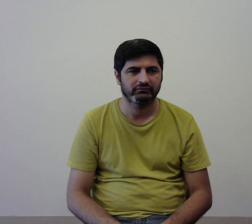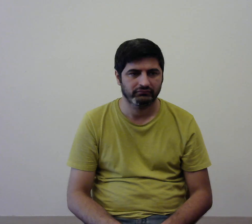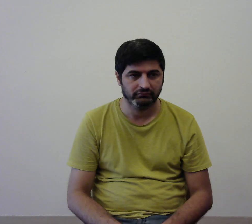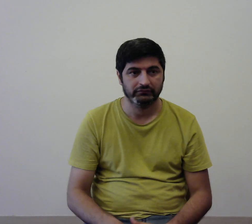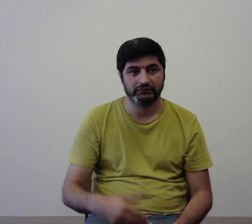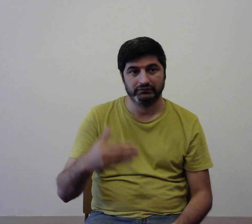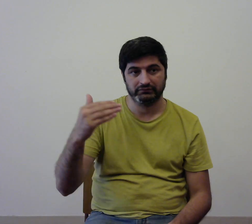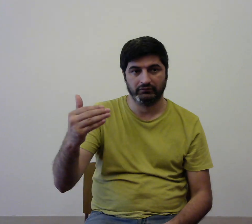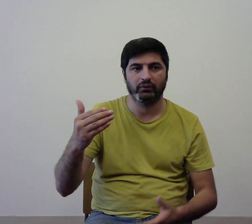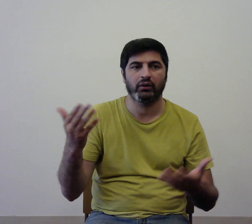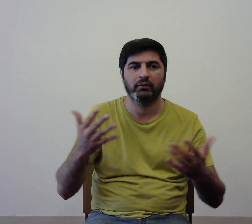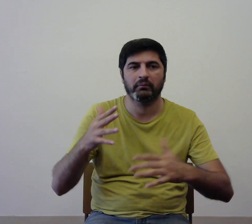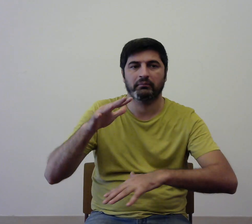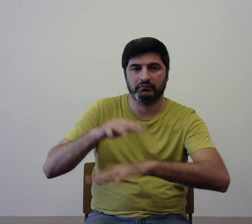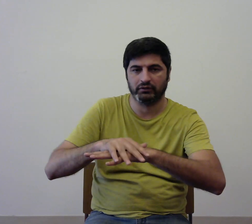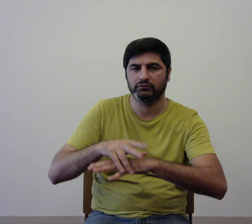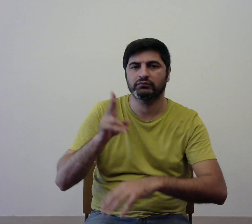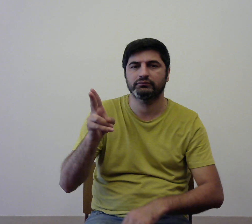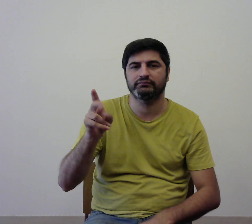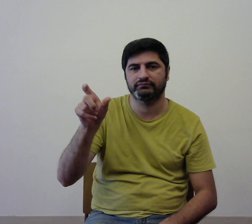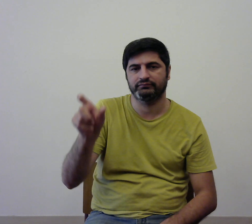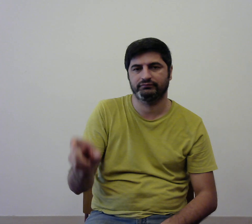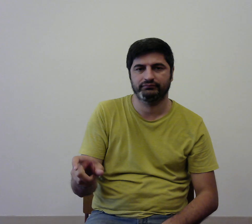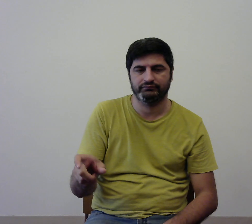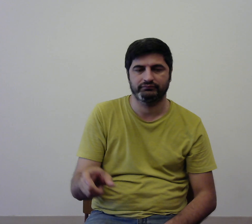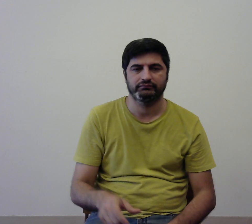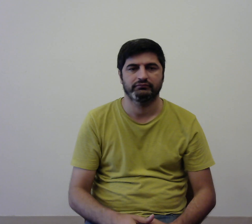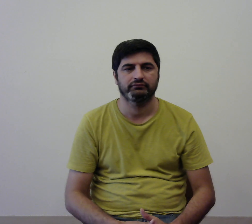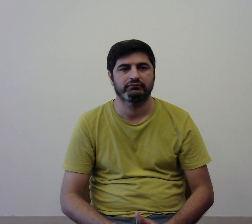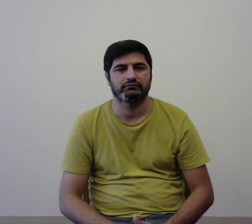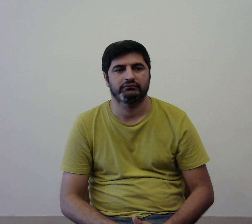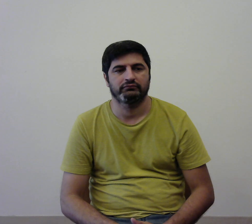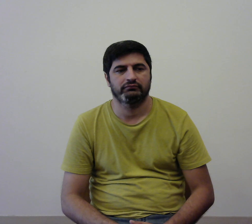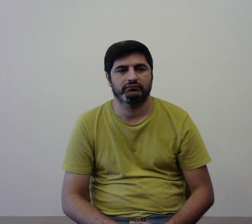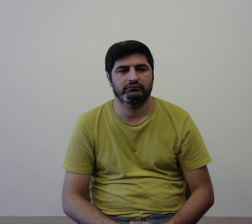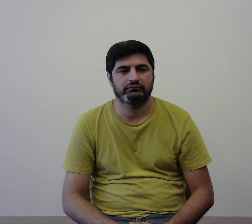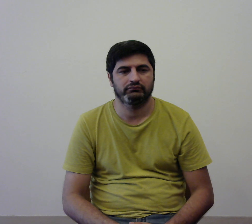Siz hansı bankın müştərisisiniz?